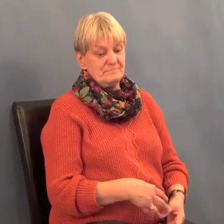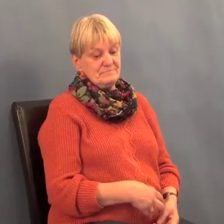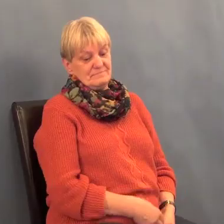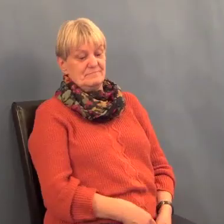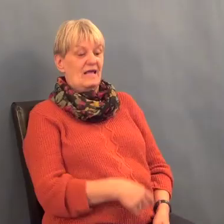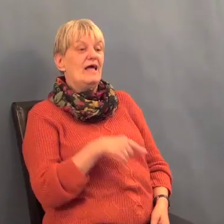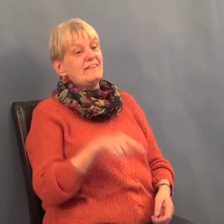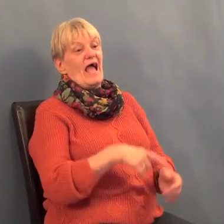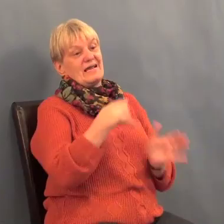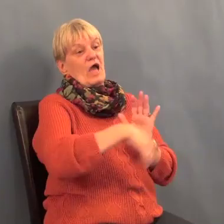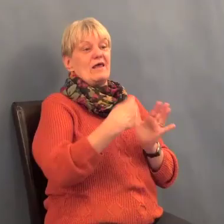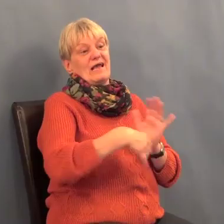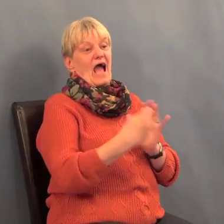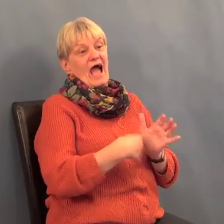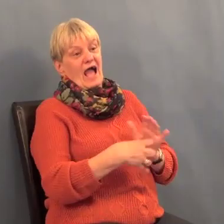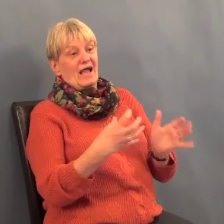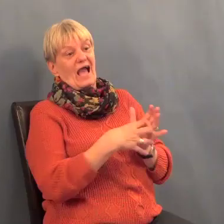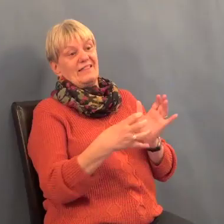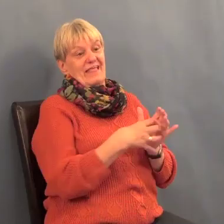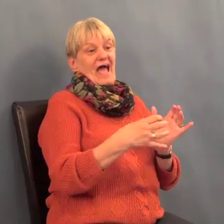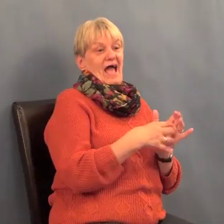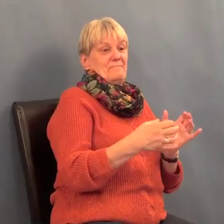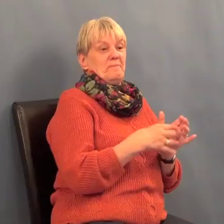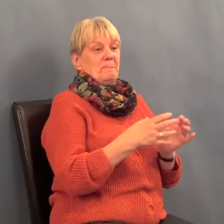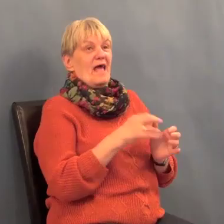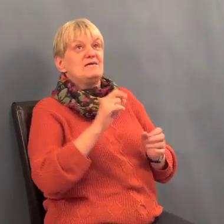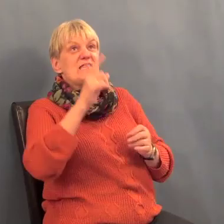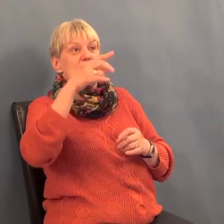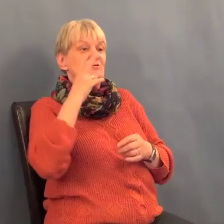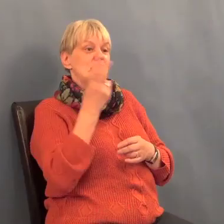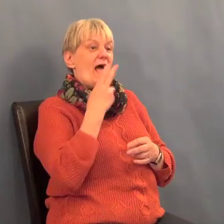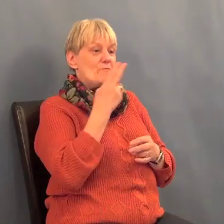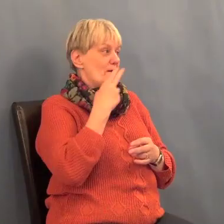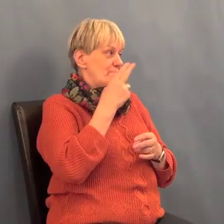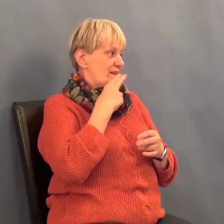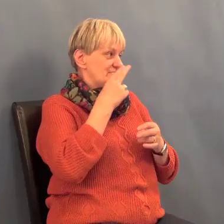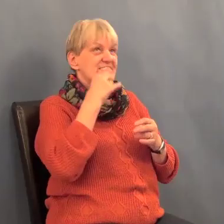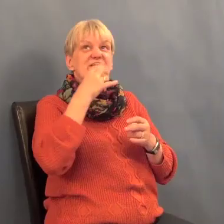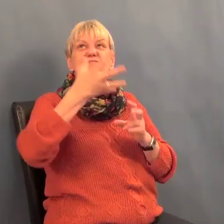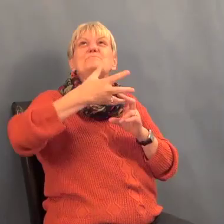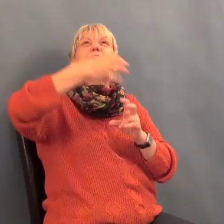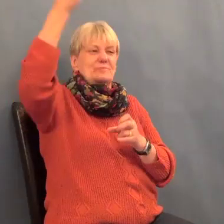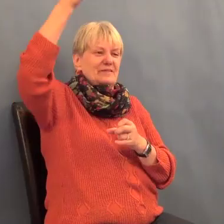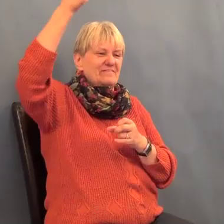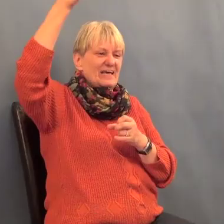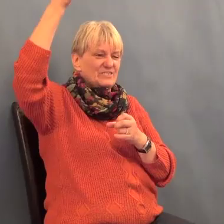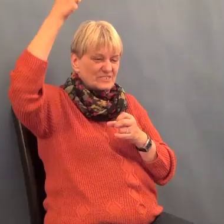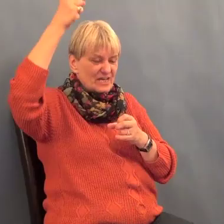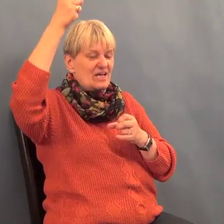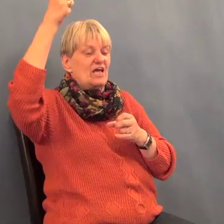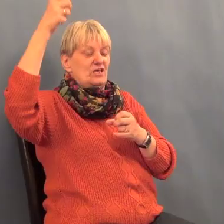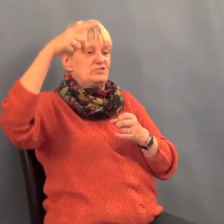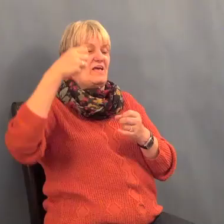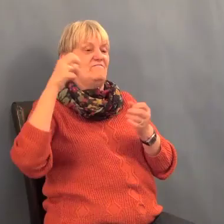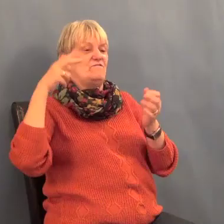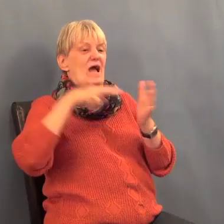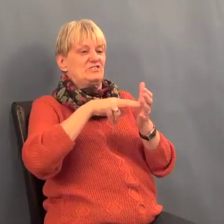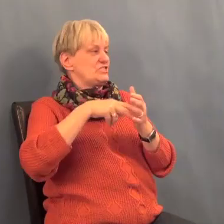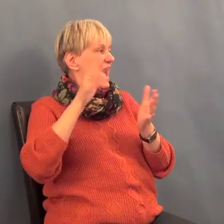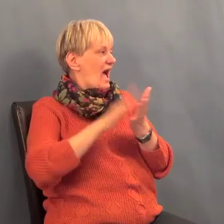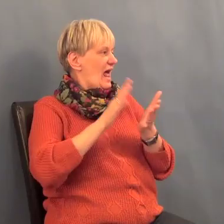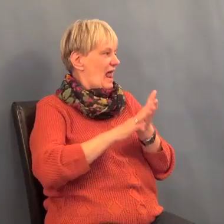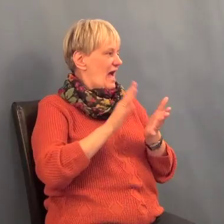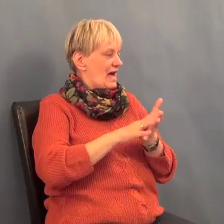Ta aktorka gada o tym, że czujnik dymu wyczuł papierosa i włączył się alarm.